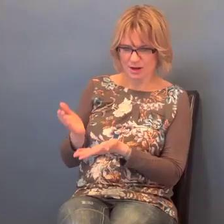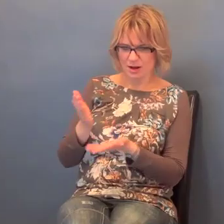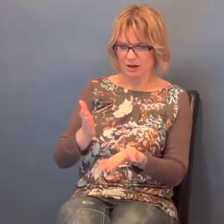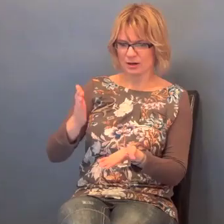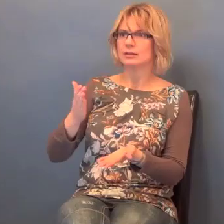Następny.